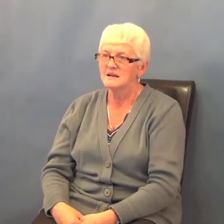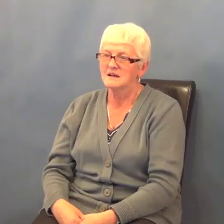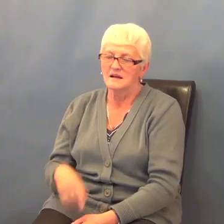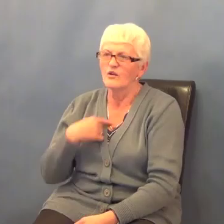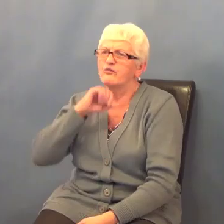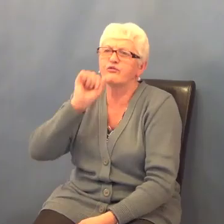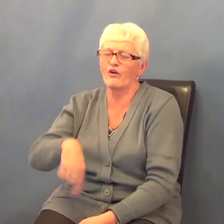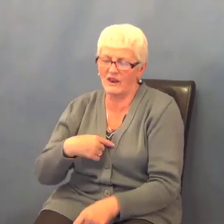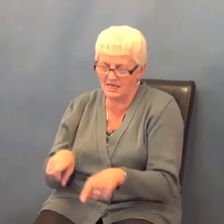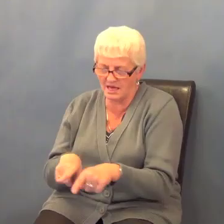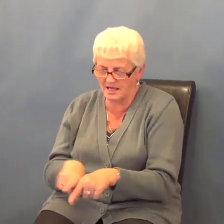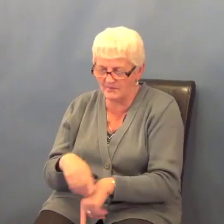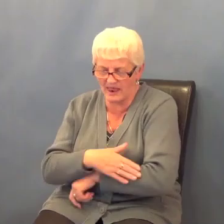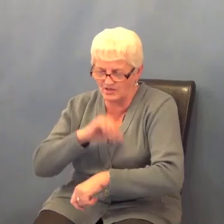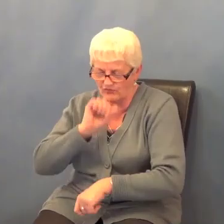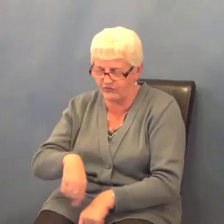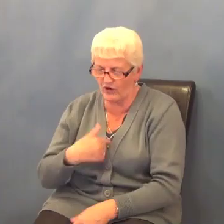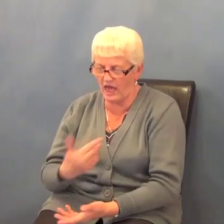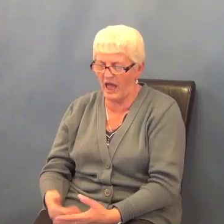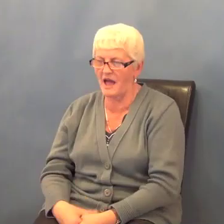Ja tak samo w ogóle nie byłam w za granicą.